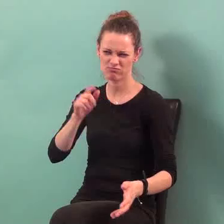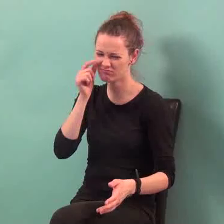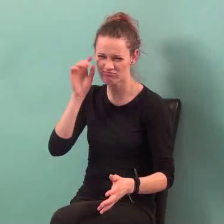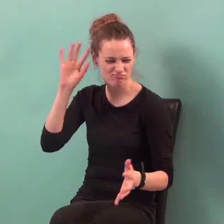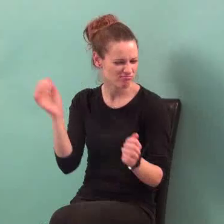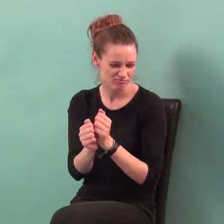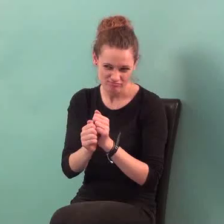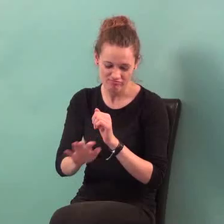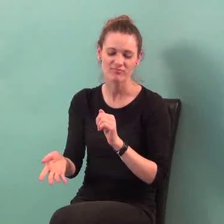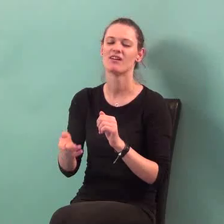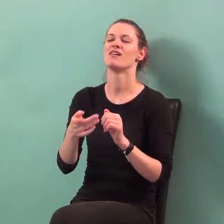Śpi mocno.